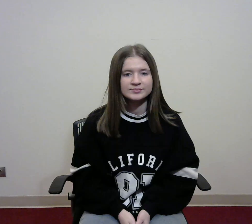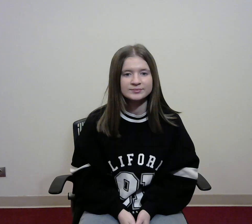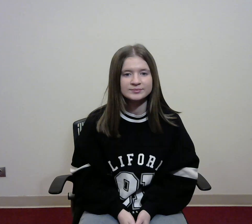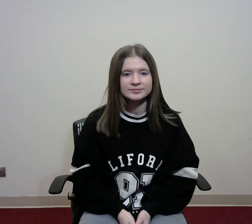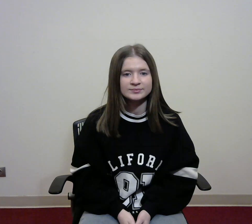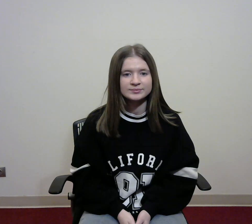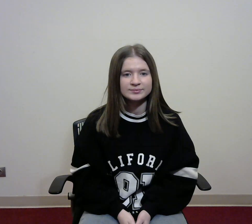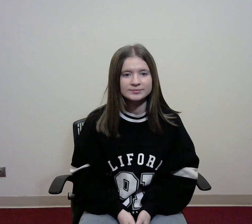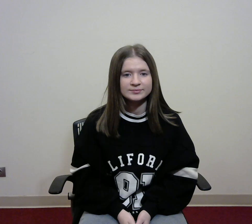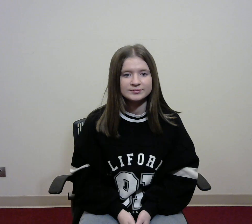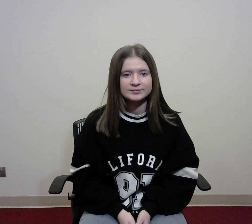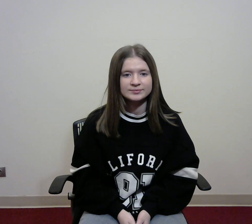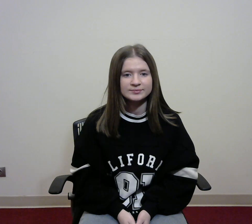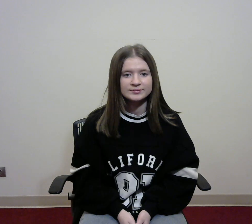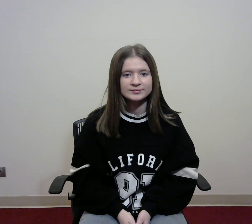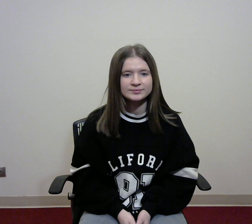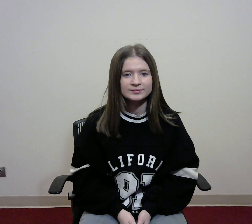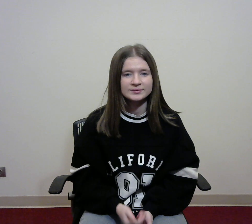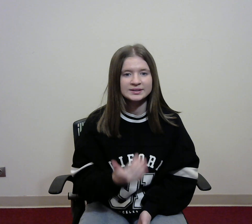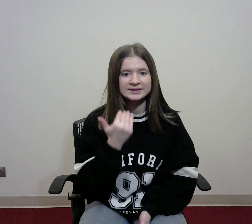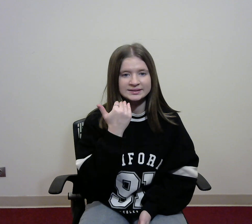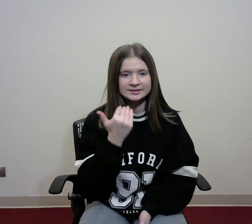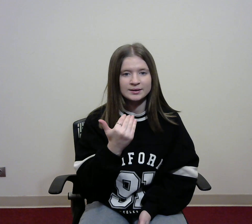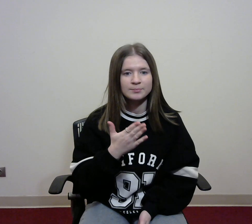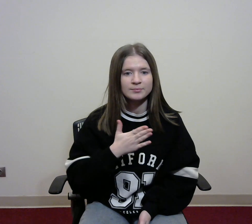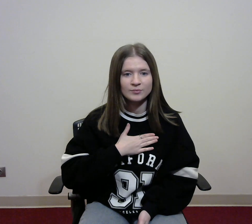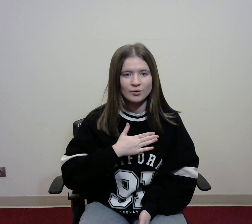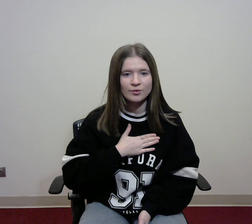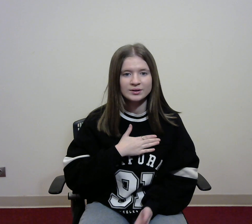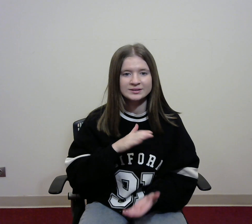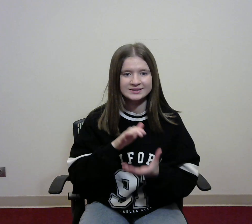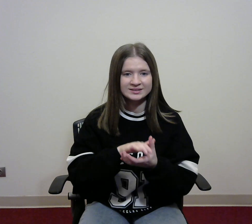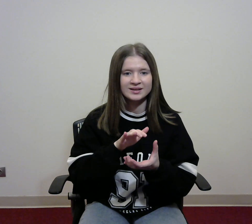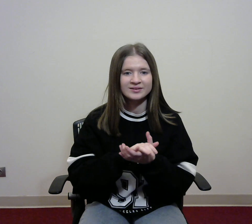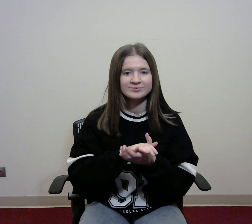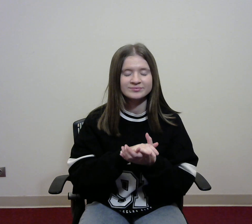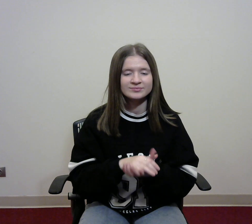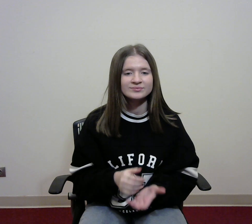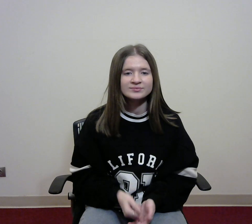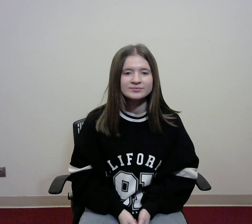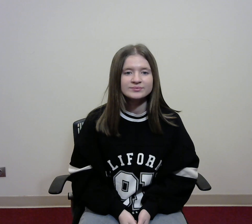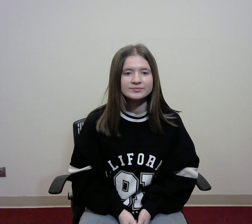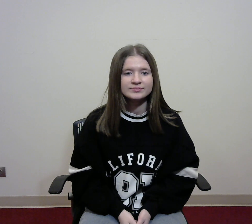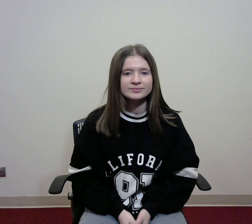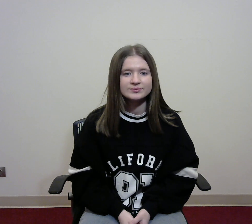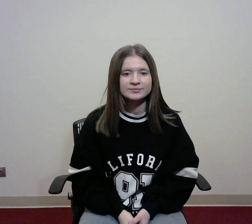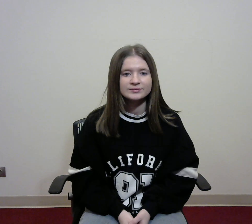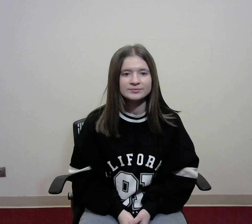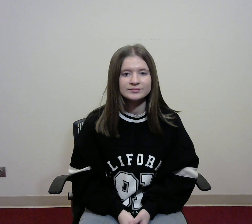Siz mənə tanış gəlirsiniz